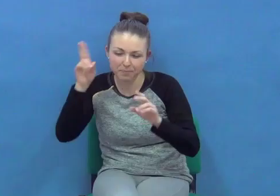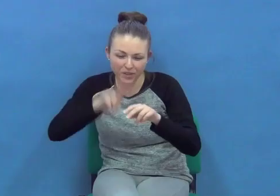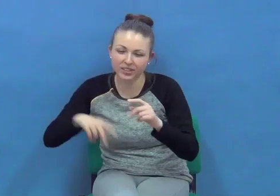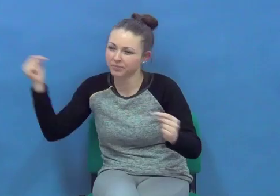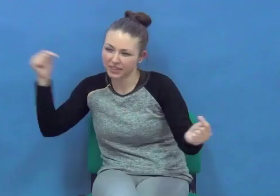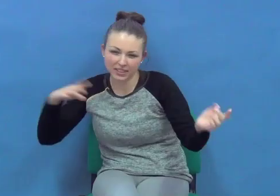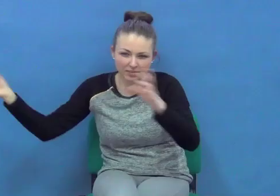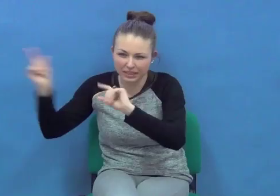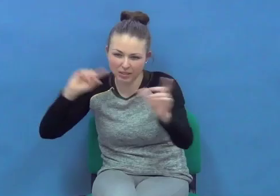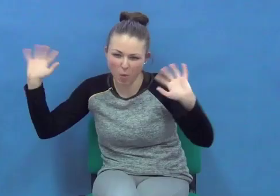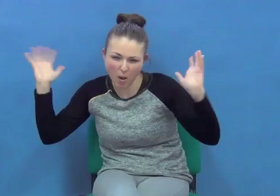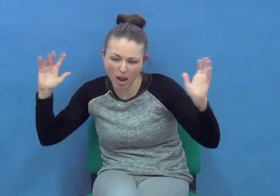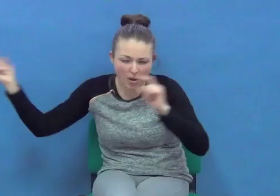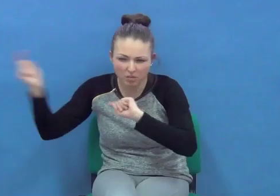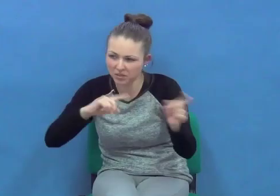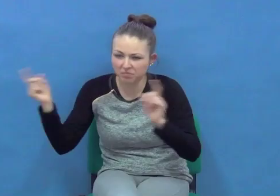Przyjechali na sygnale.